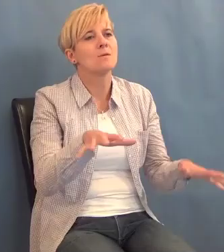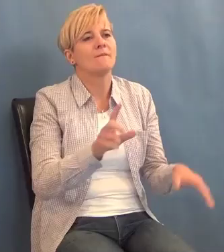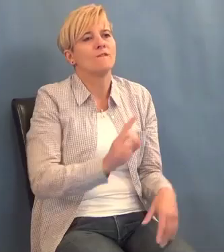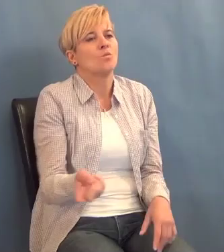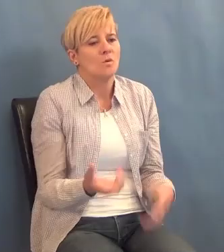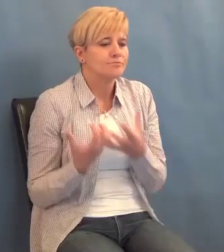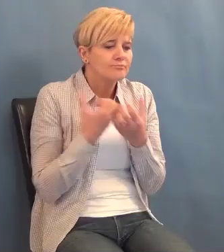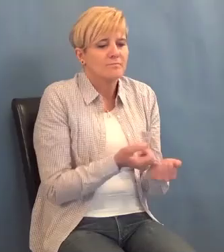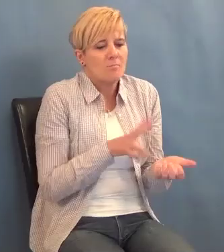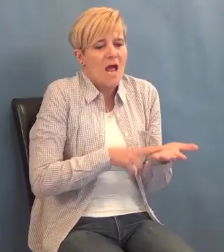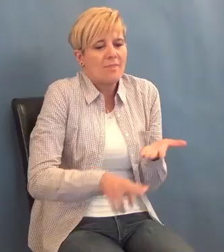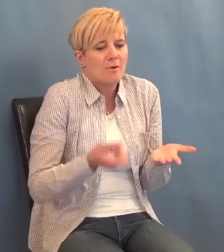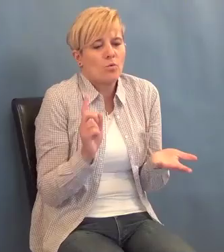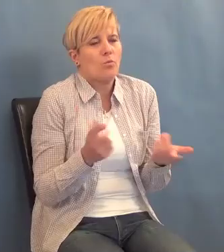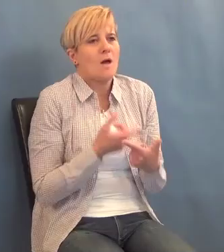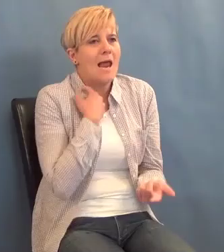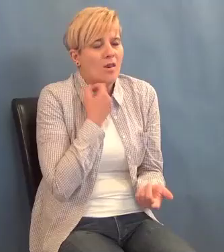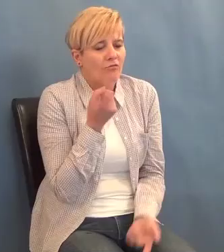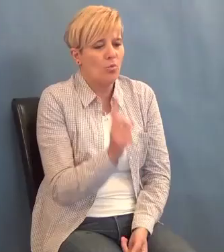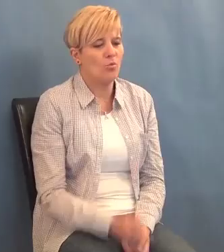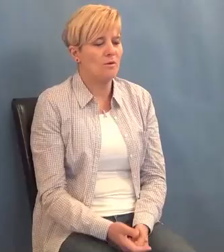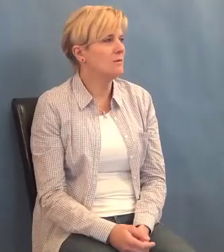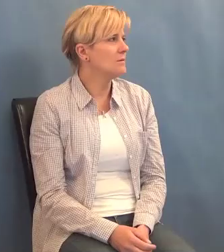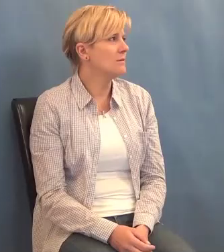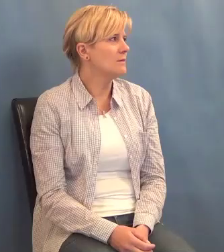Tam na miejscu nie wolno, przynosić kanapek, nie wolno, alkoholu nie wolno.